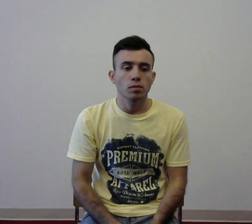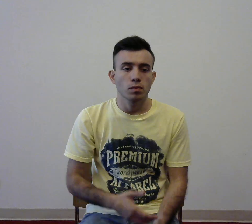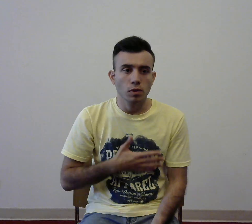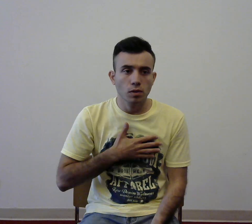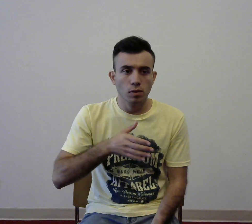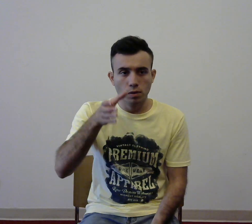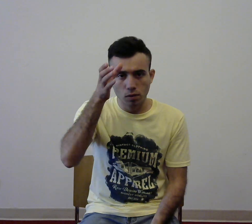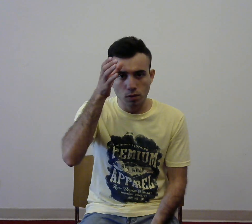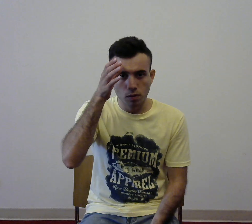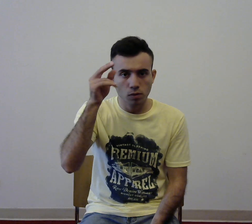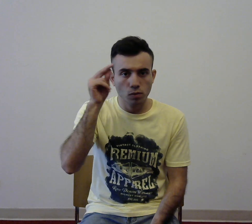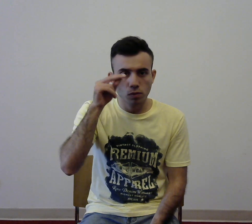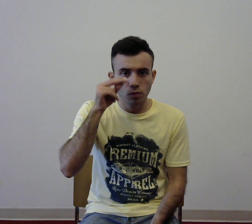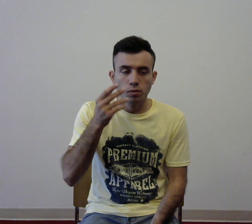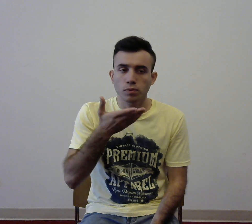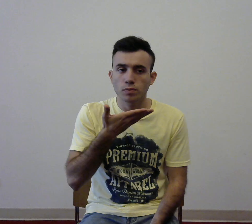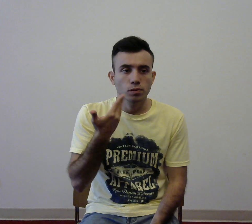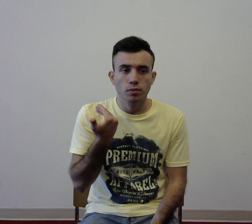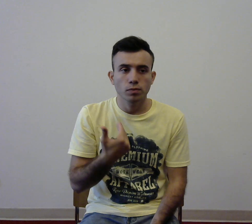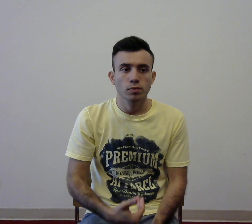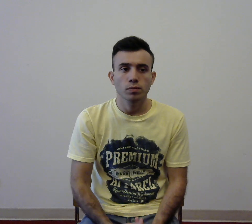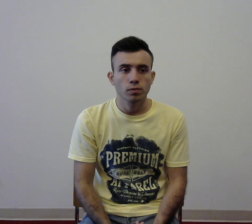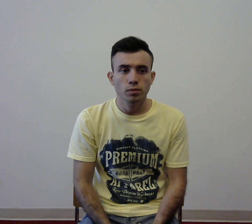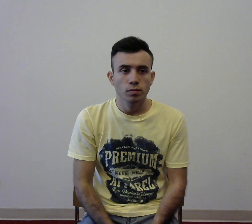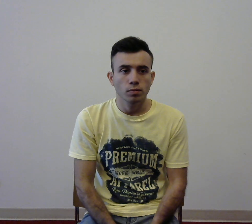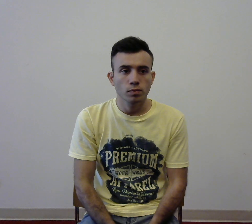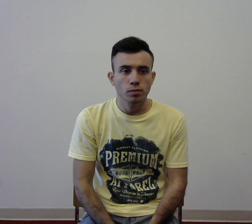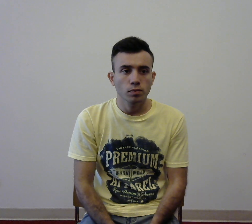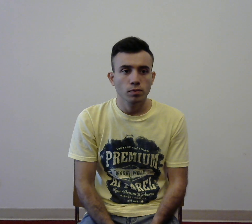Mənim ali təhsilim yoxdur